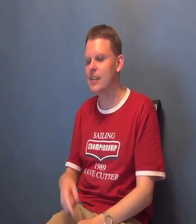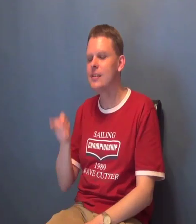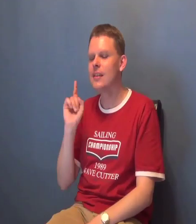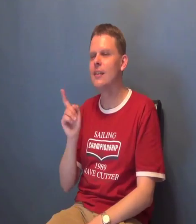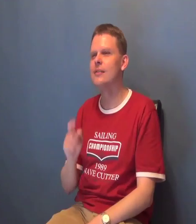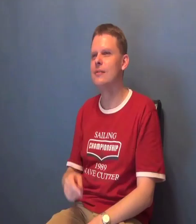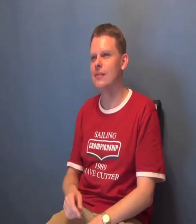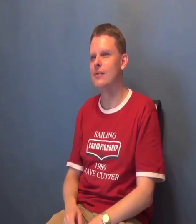Zakaz.